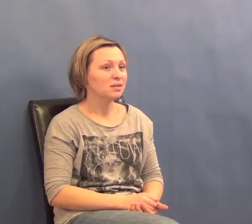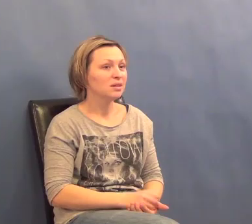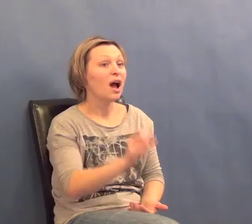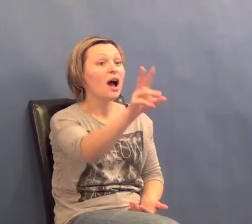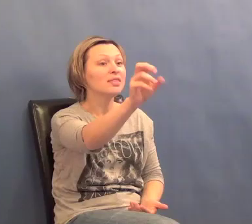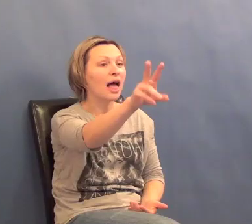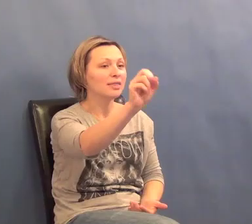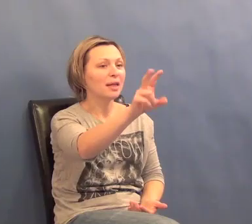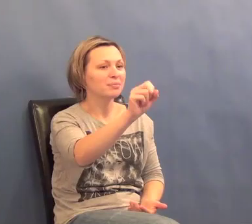Tak, tak, tak.